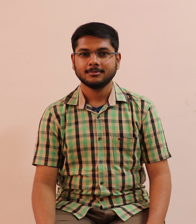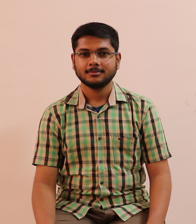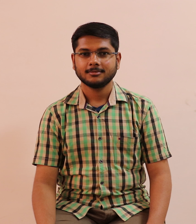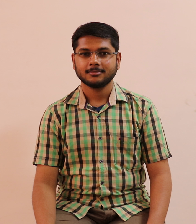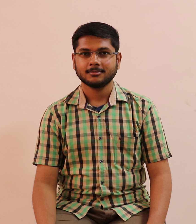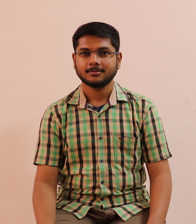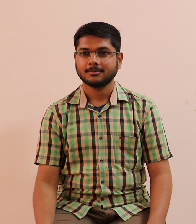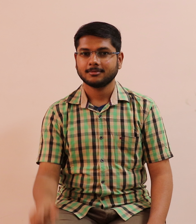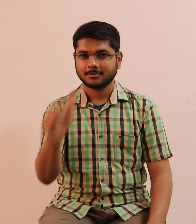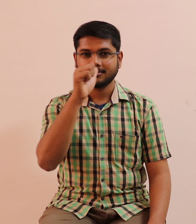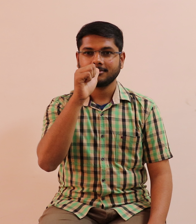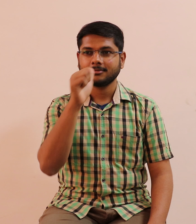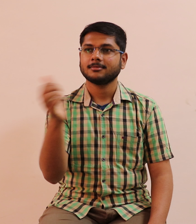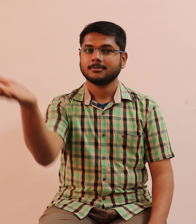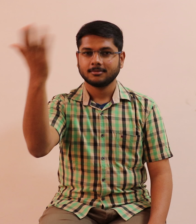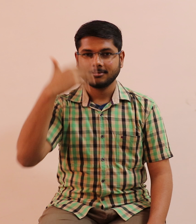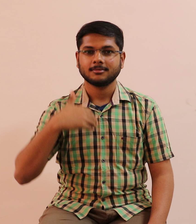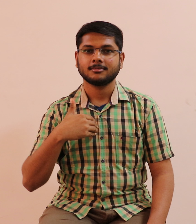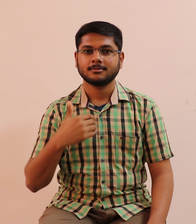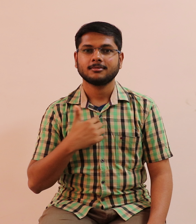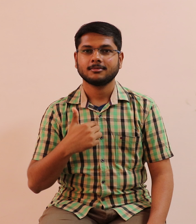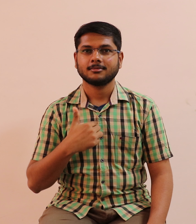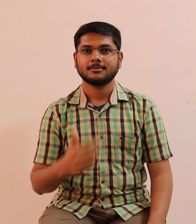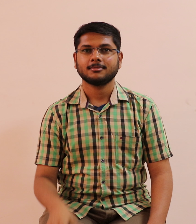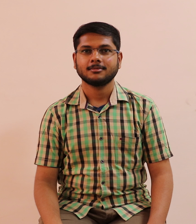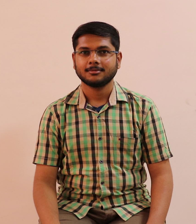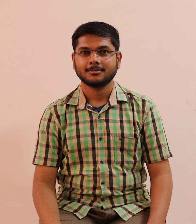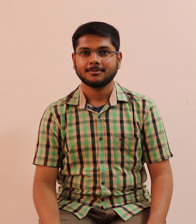bring water for me